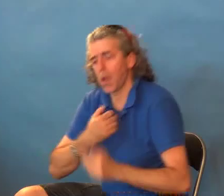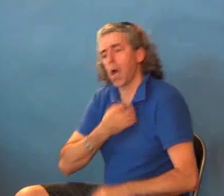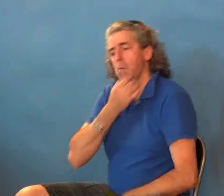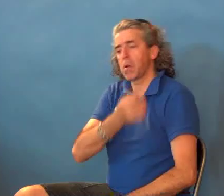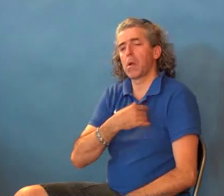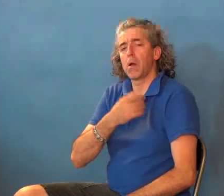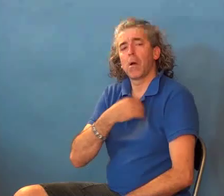Mam pytanie.